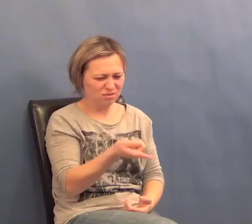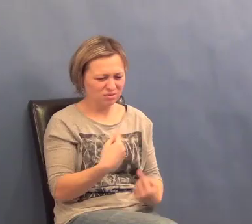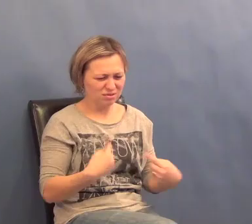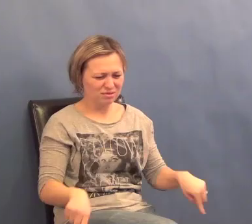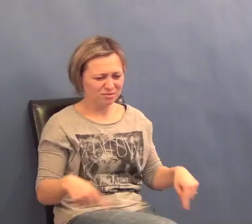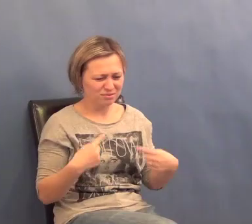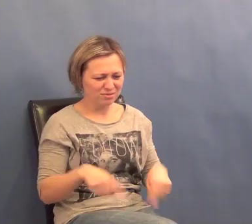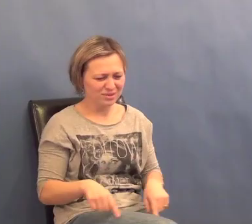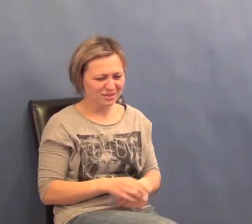Nie było.